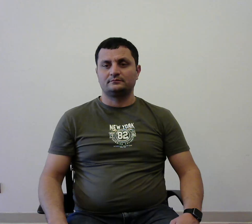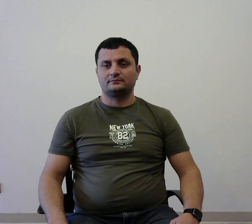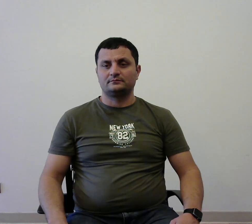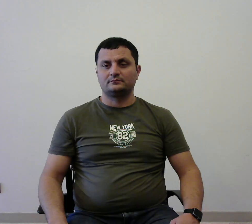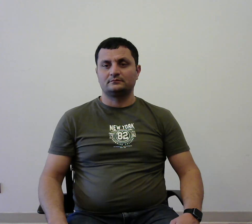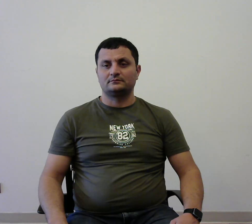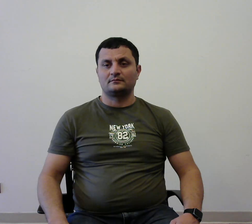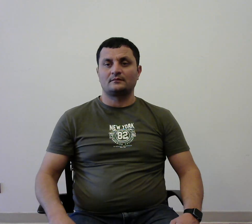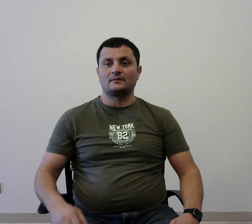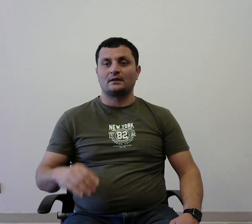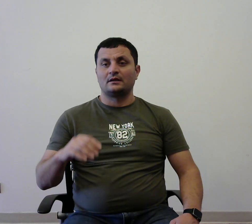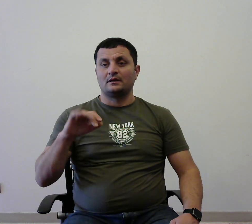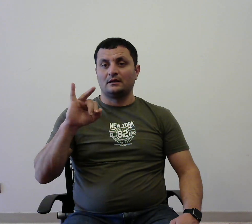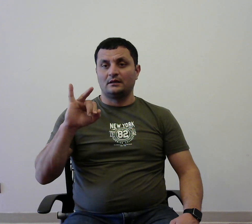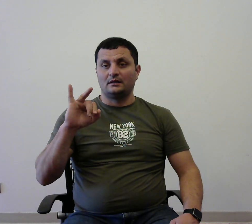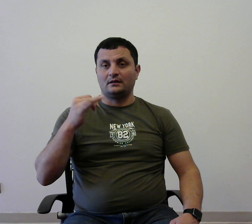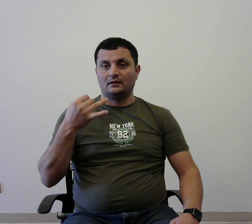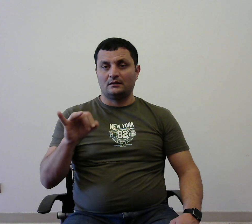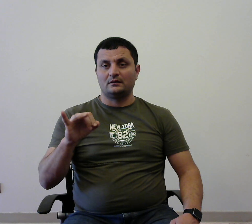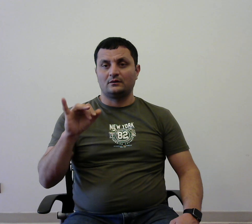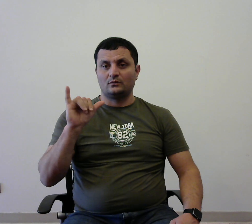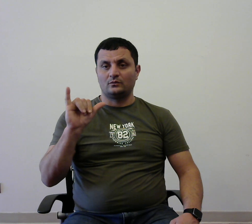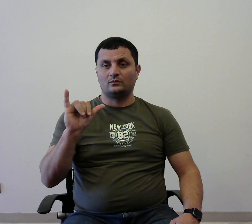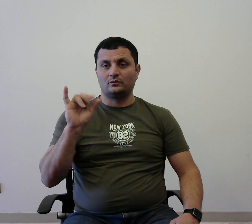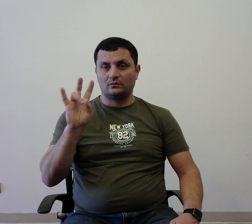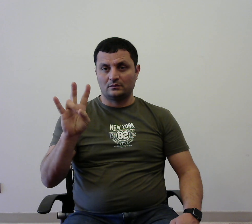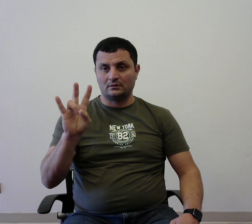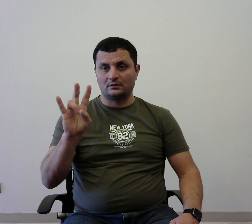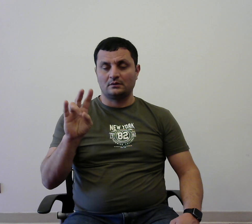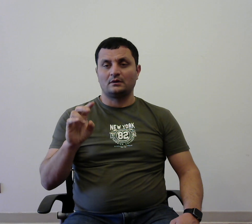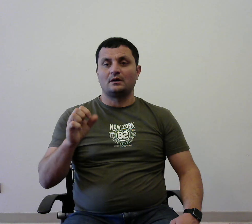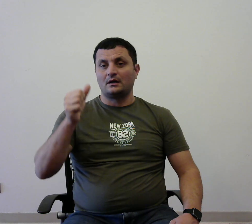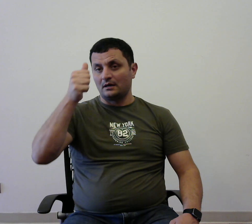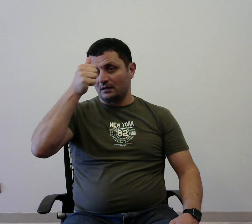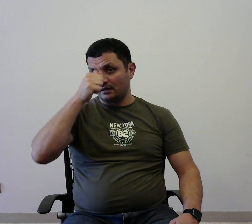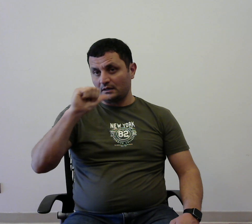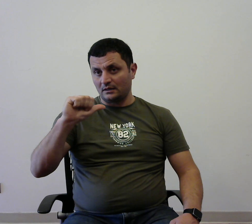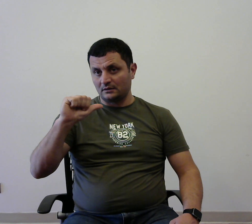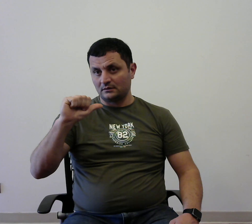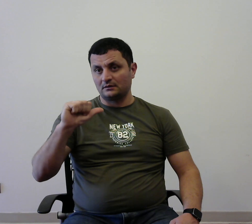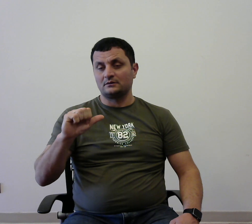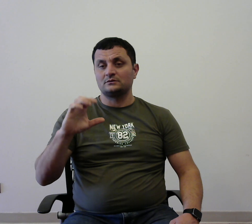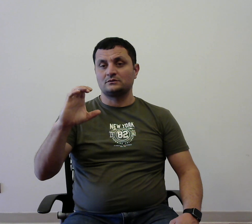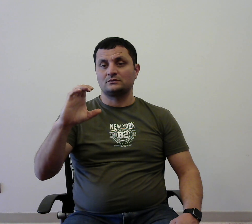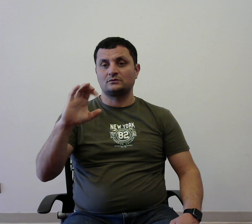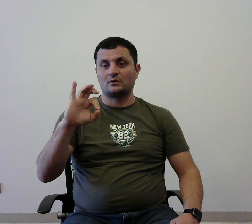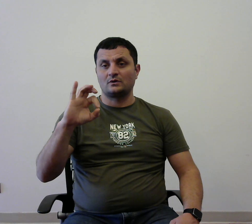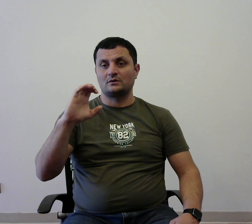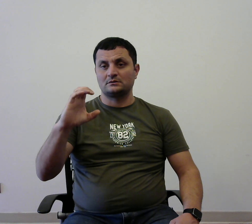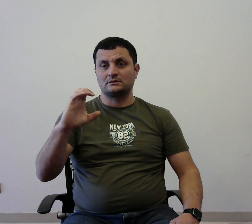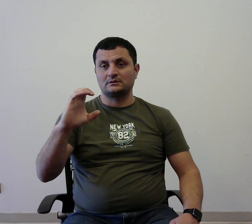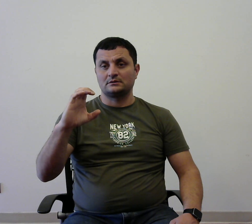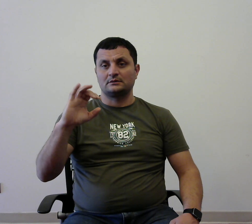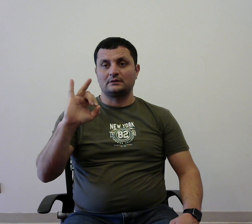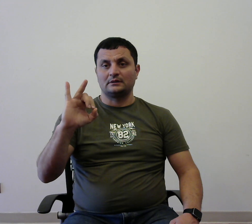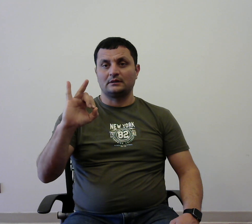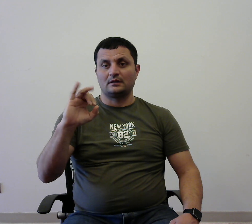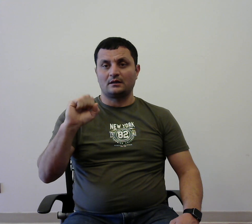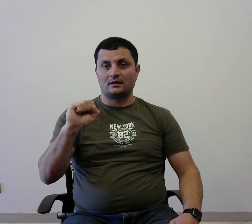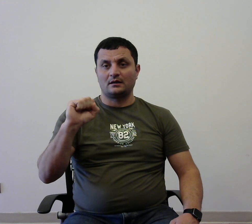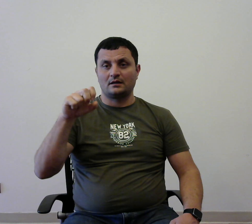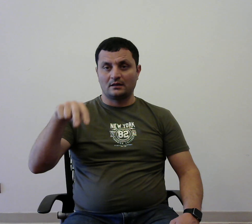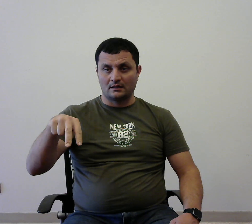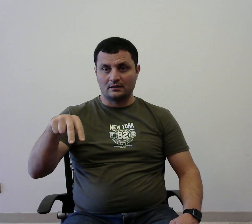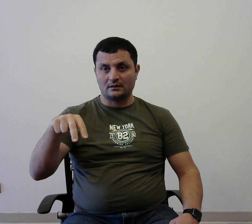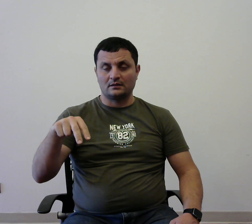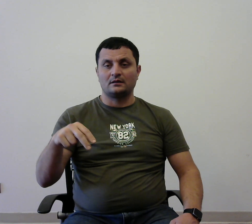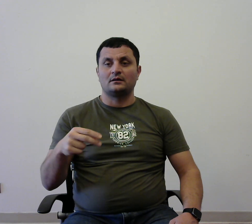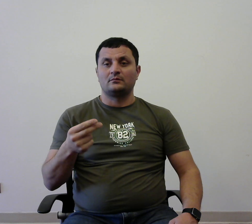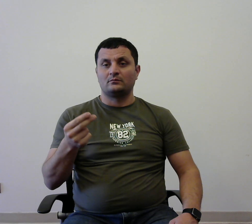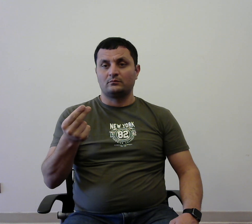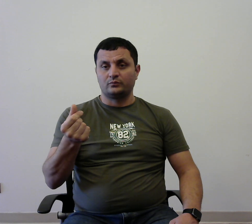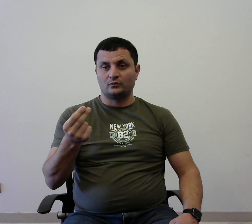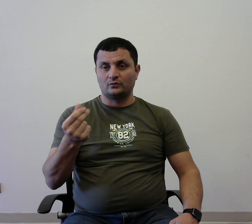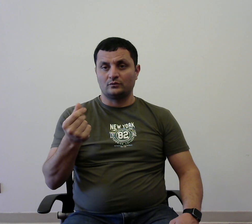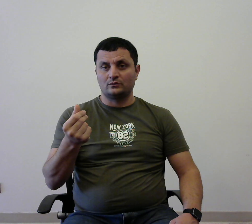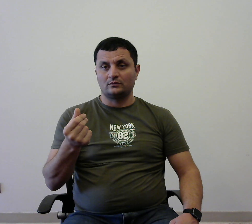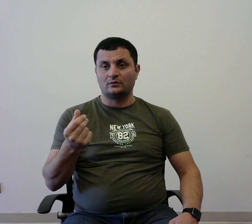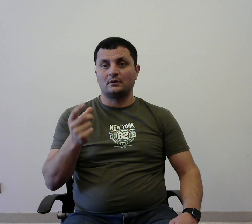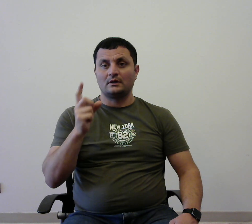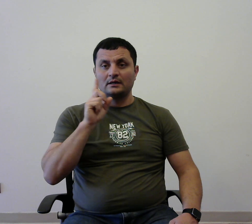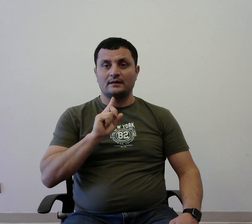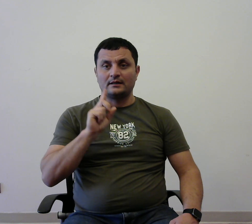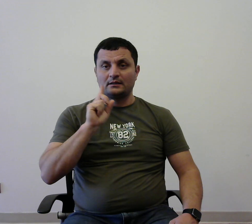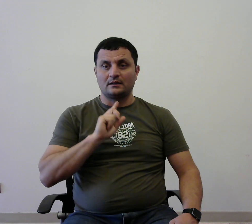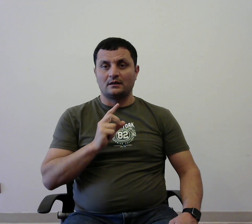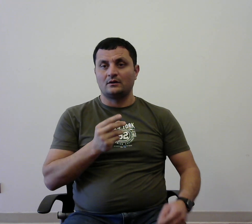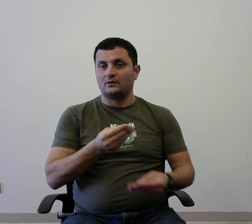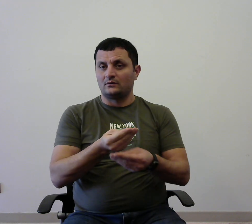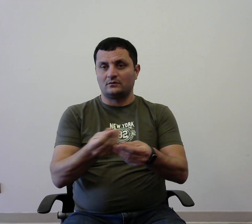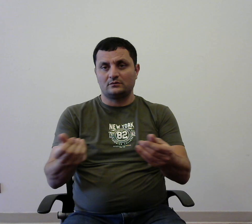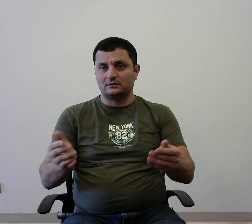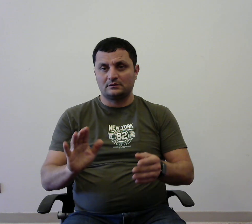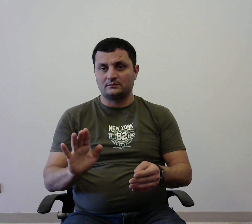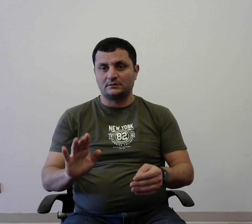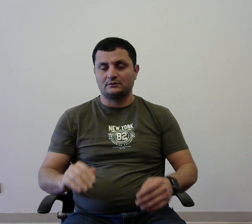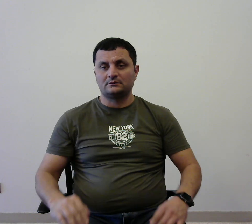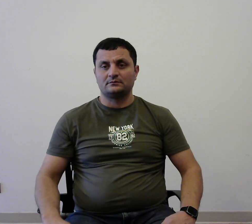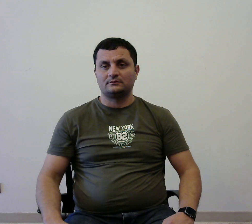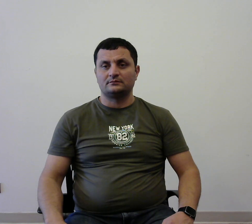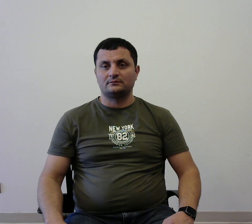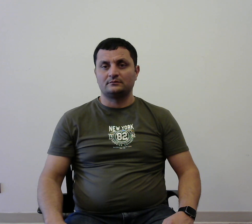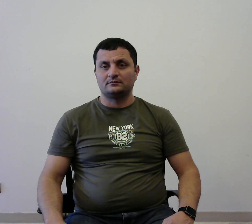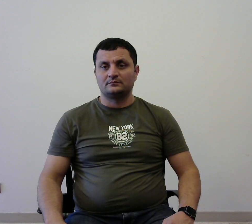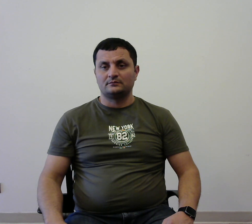İyun ayının sosial müavinətləri hələ ki, ödənilməyib